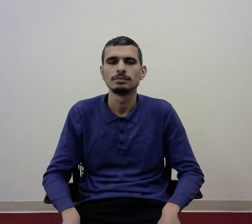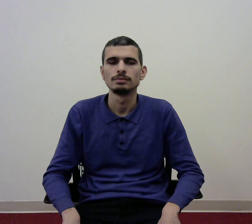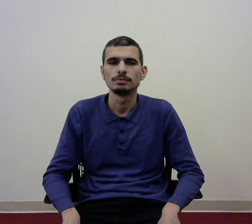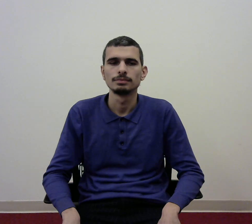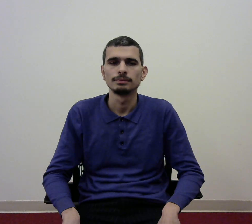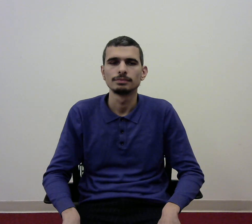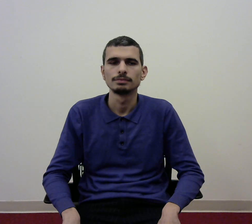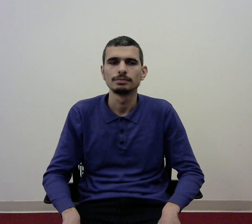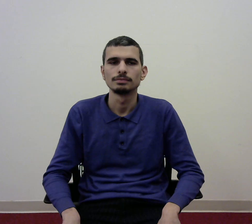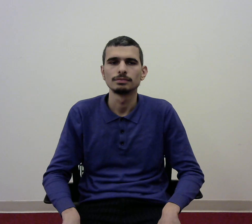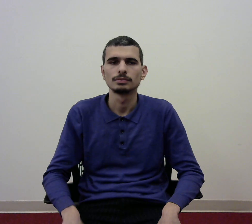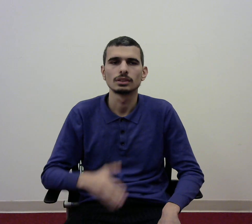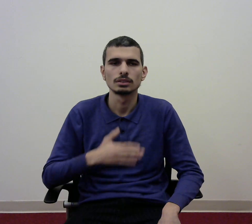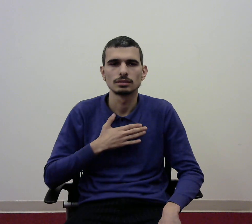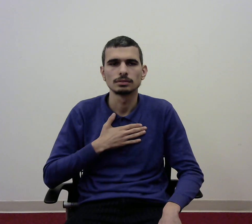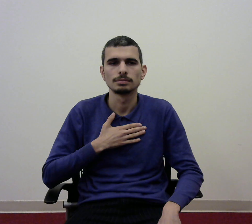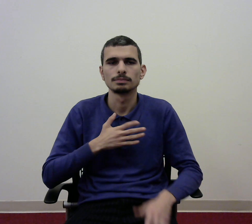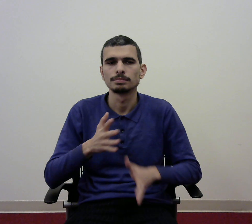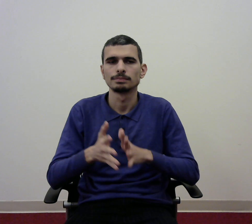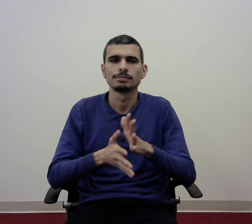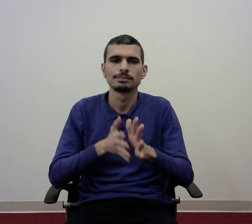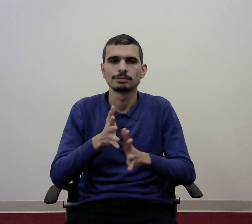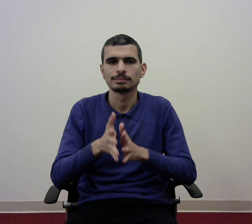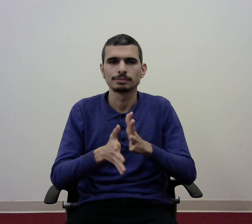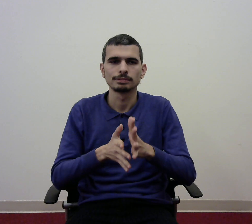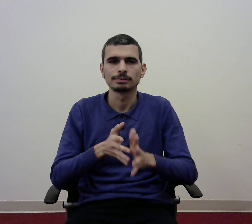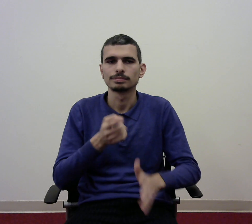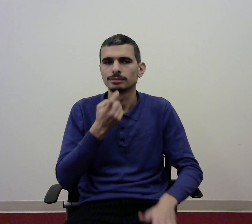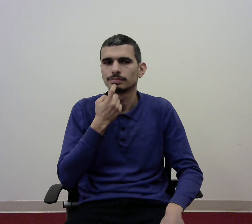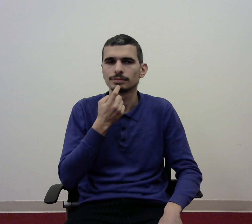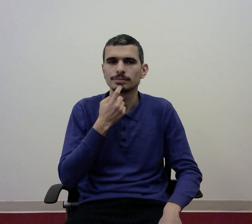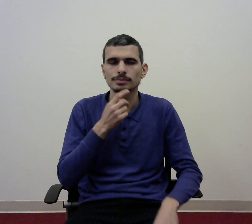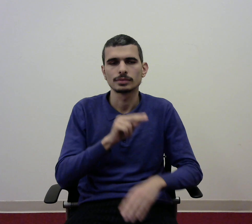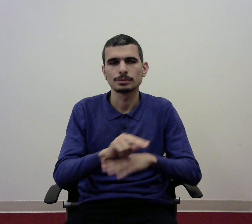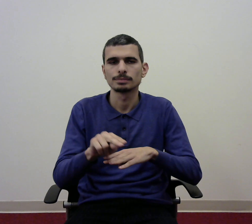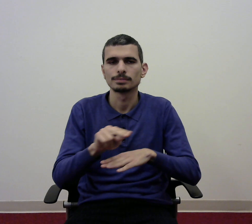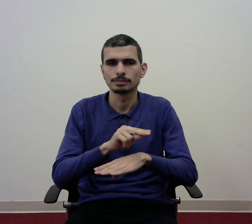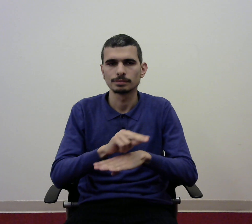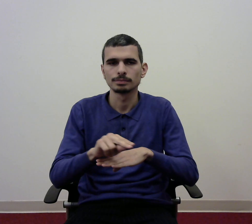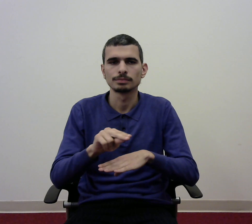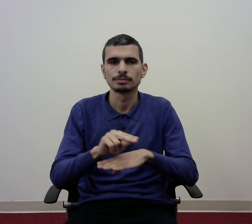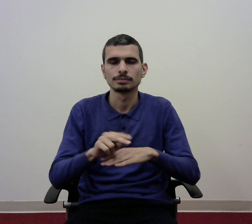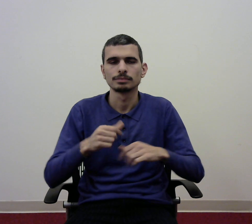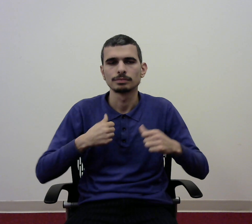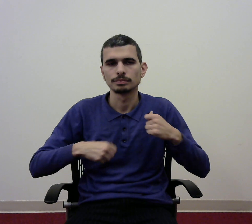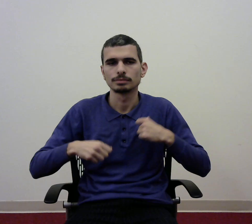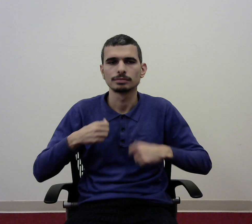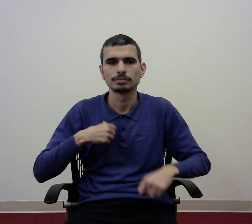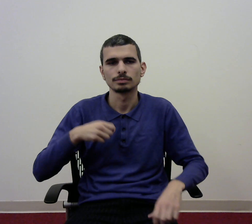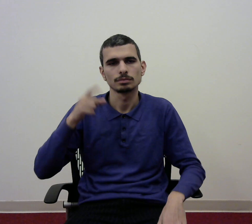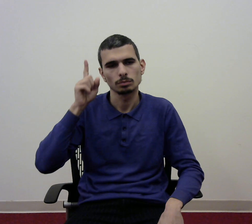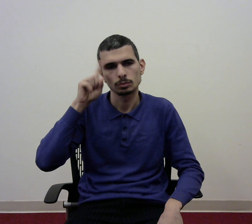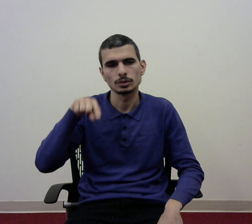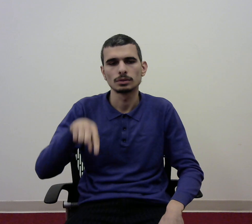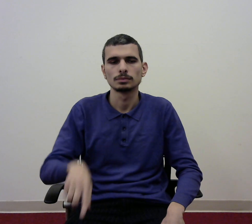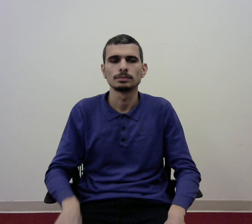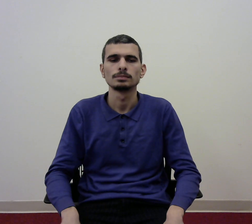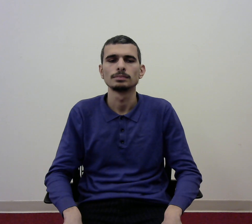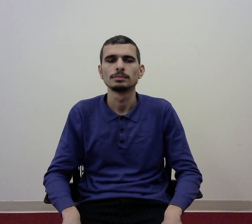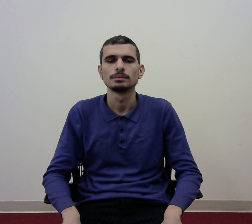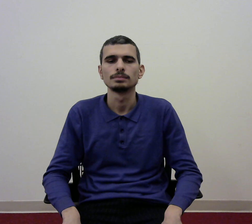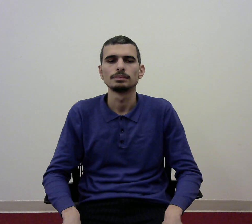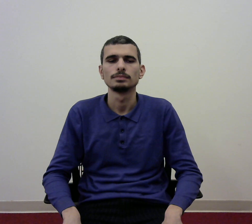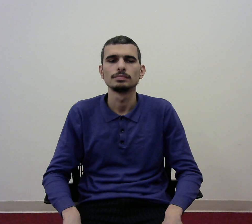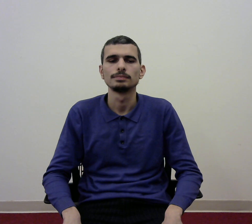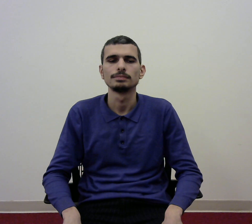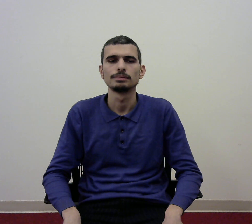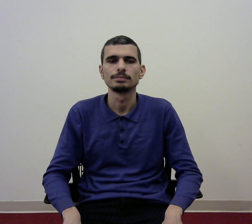Mən işarə dilini öyrədən müəllim tanıyıram